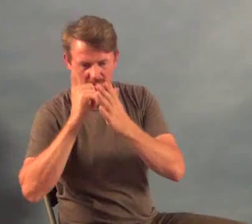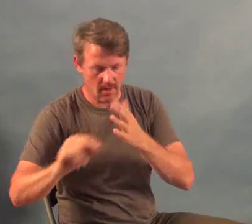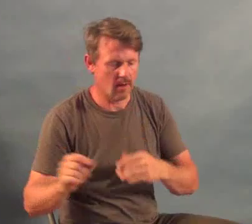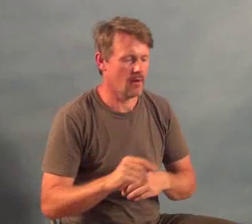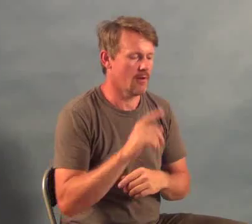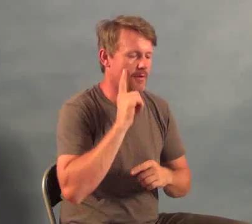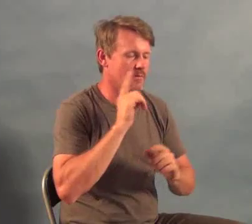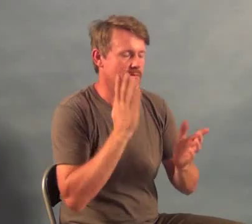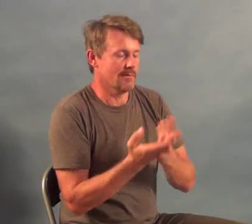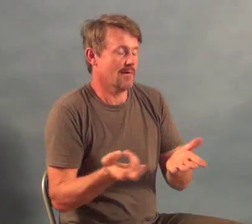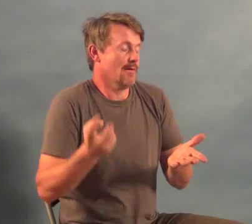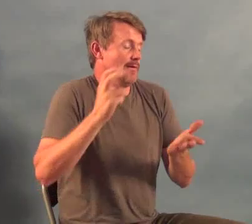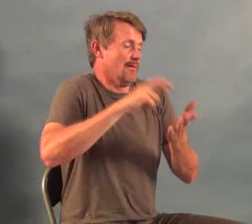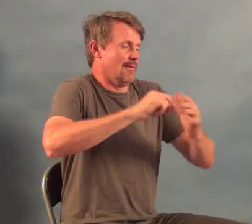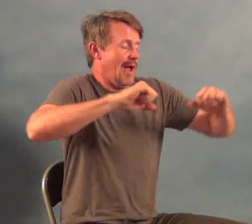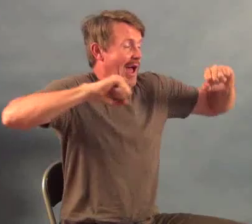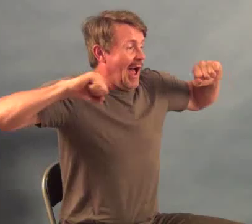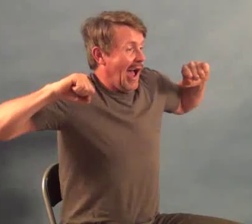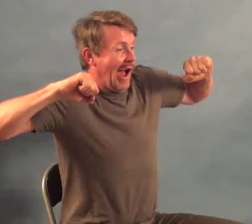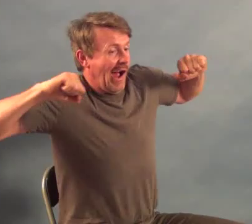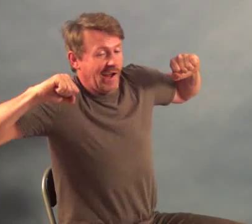Mężczyzna już wstał, rozciągnął się.